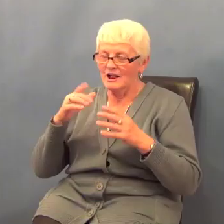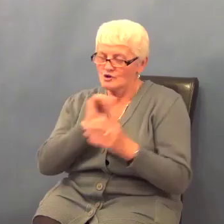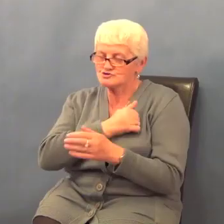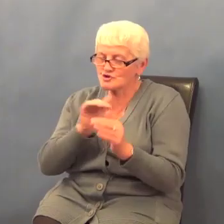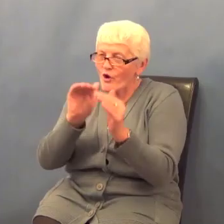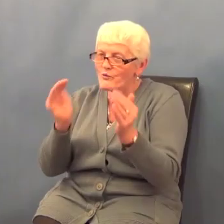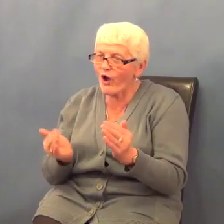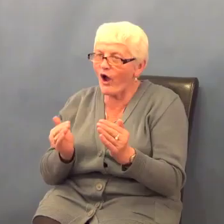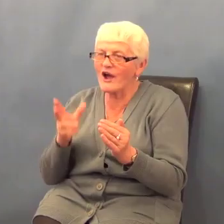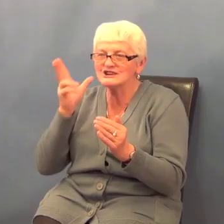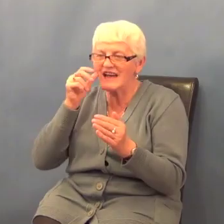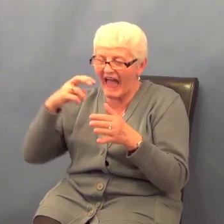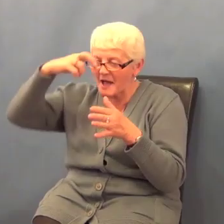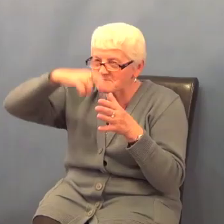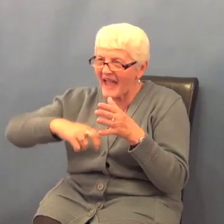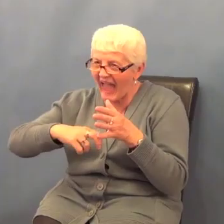Żaba siedzi w szklanym słoju.